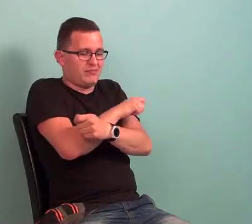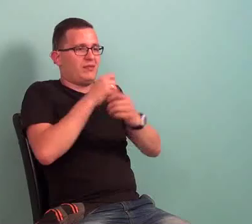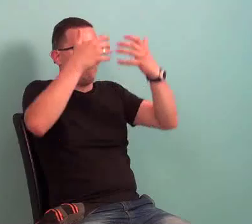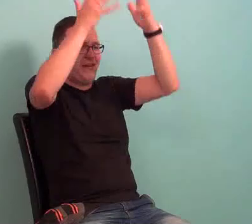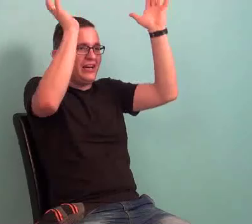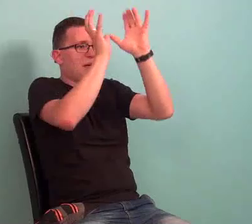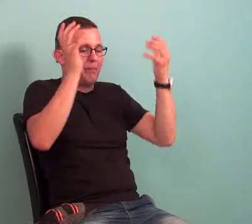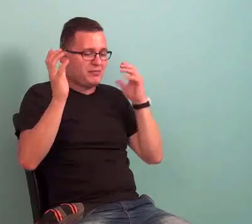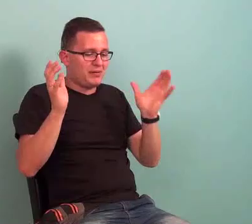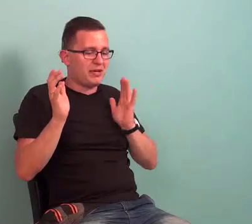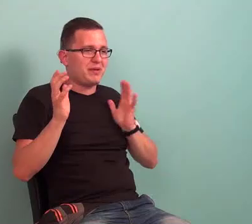Większa kula jest bezpieczna.